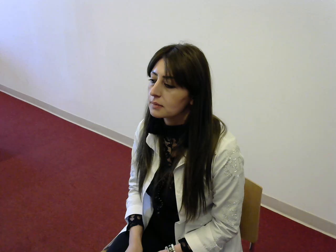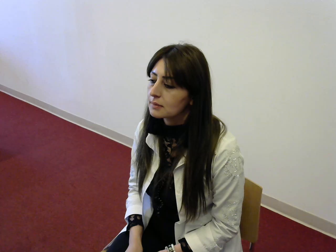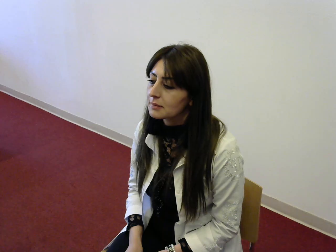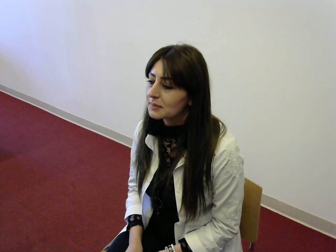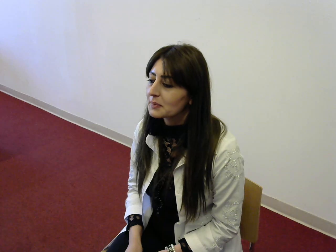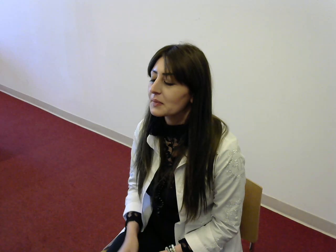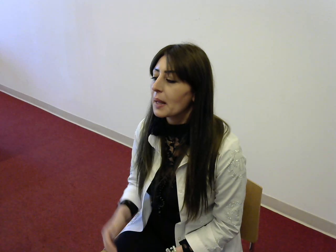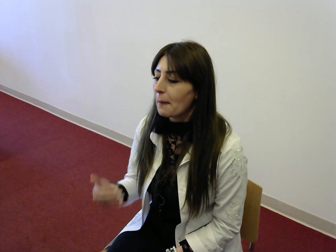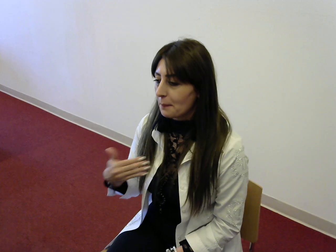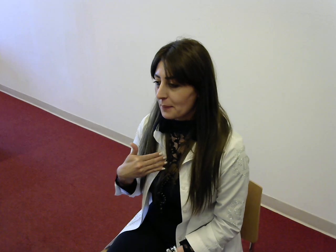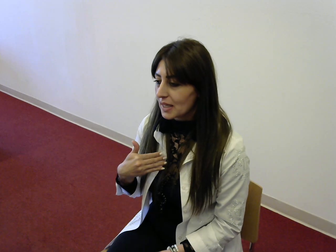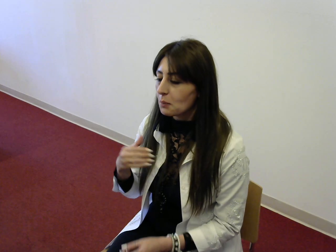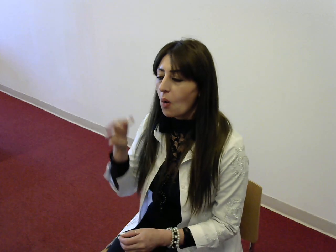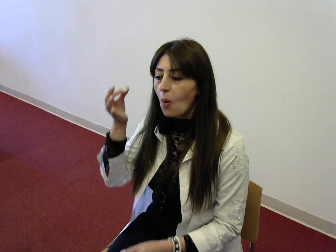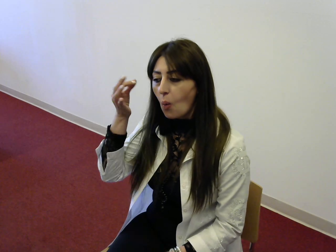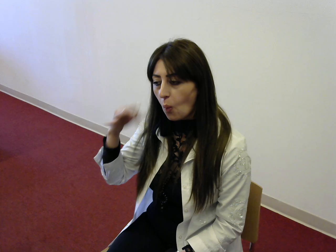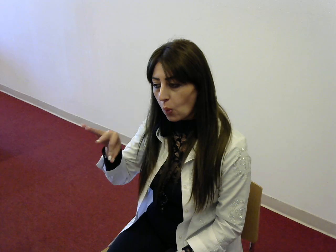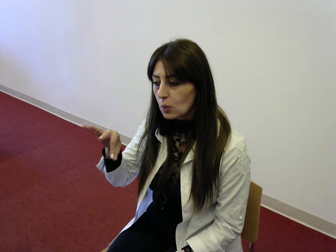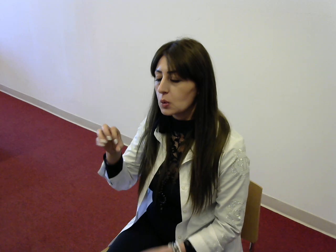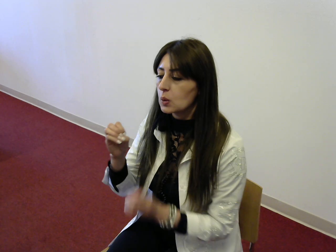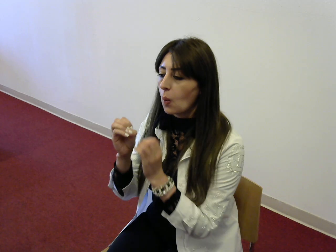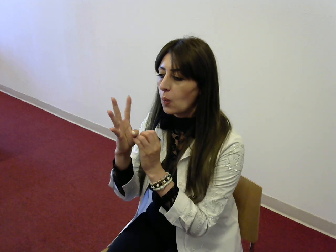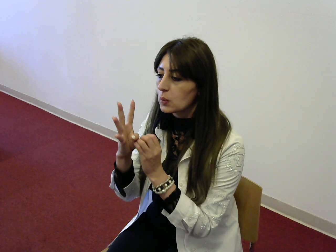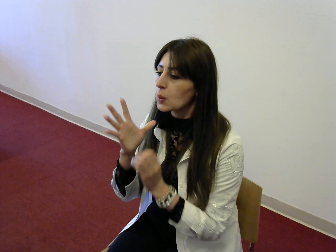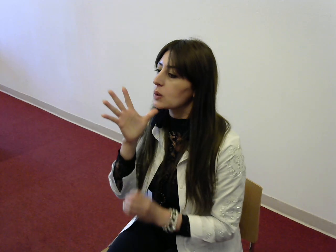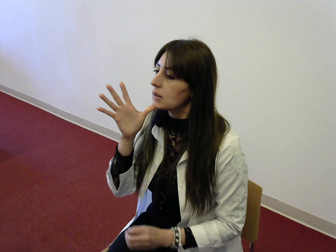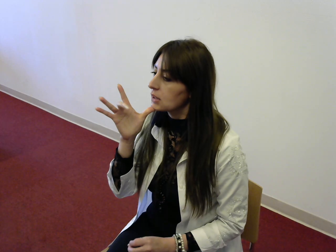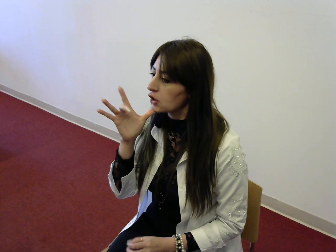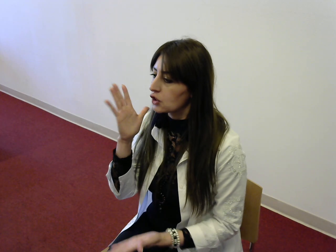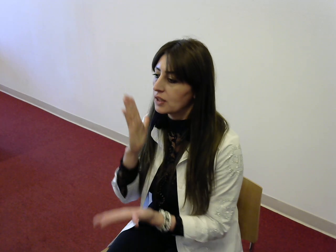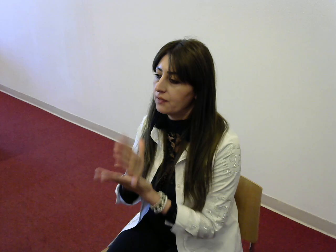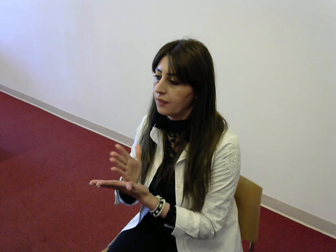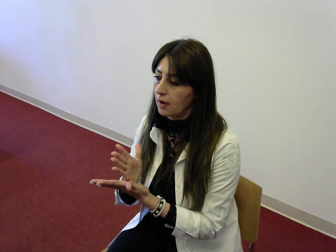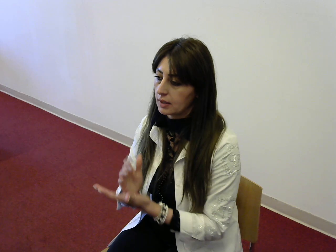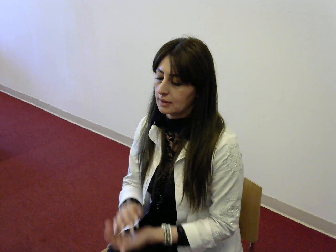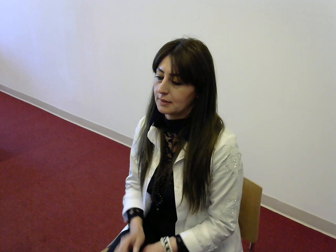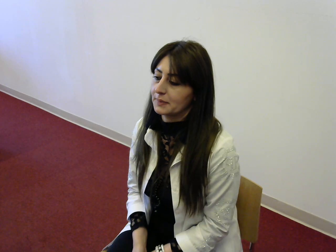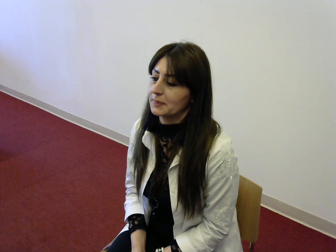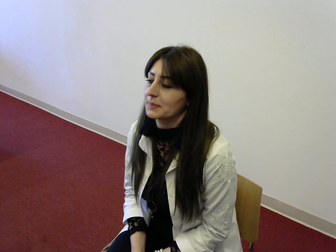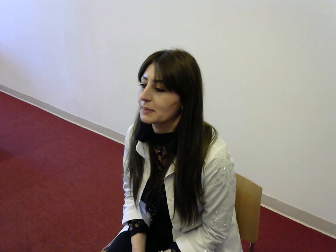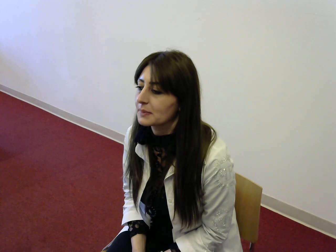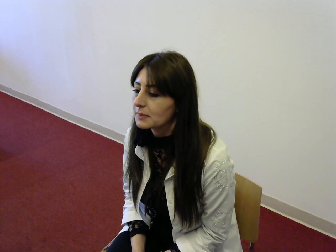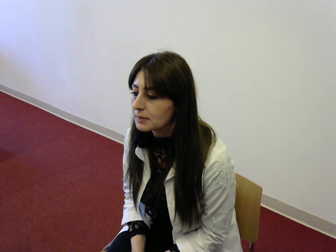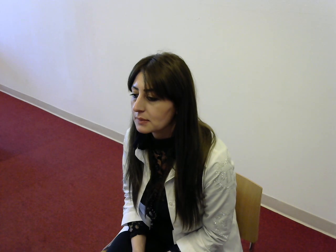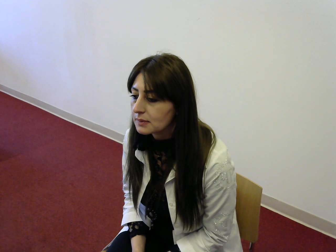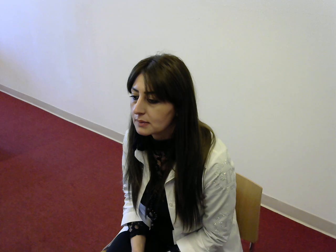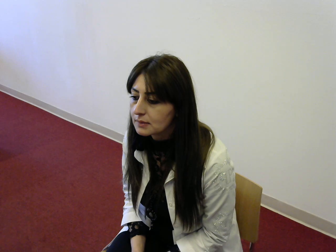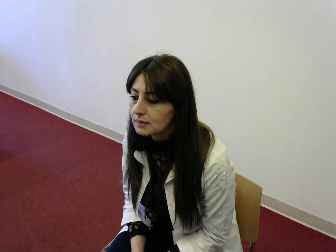Mənim oğlumun 14 yaşı var